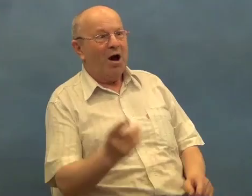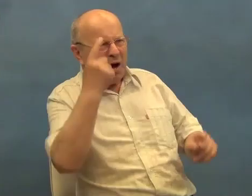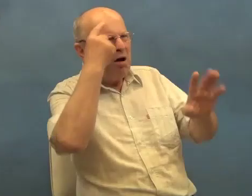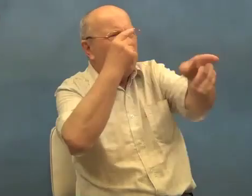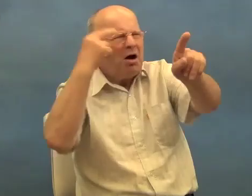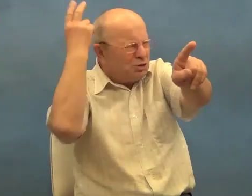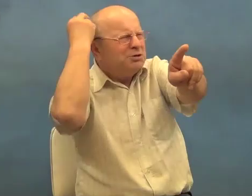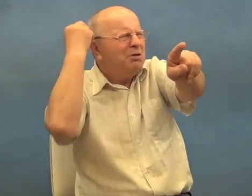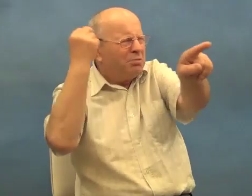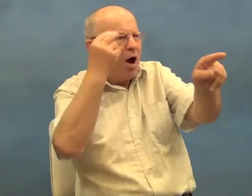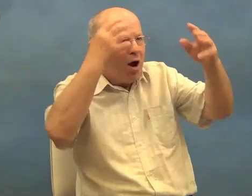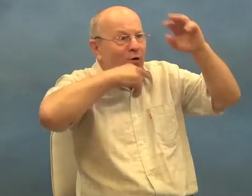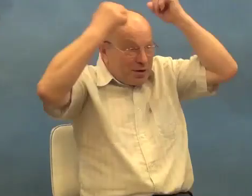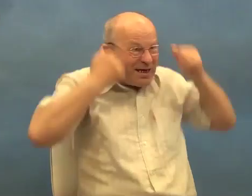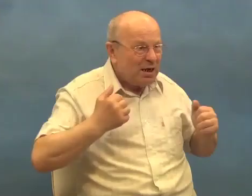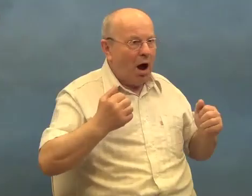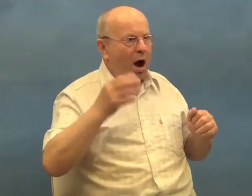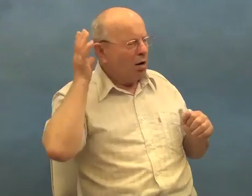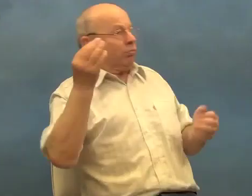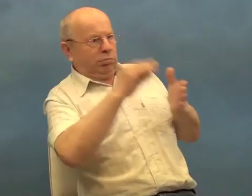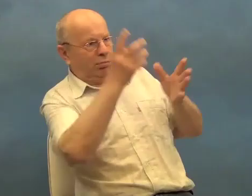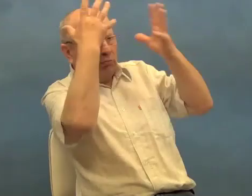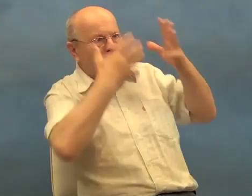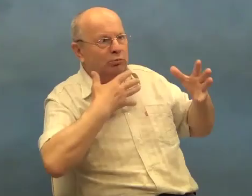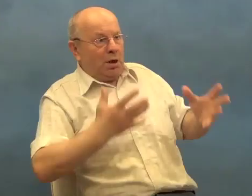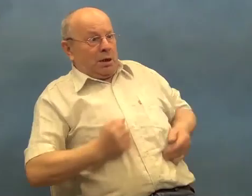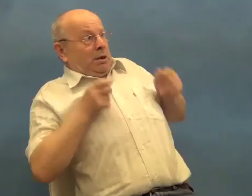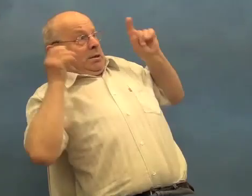Miś znał zająca, ale ten cały był ubrany na czerwono, dlatego się go przestraszył.